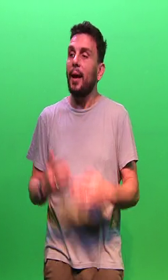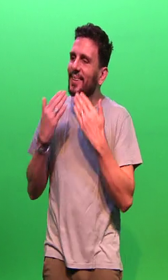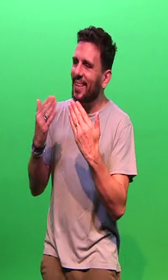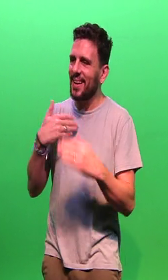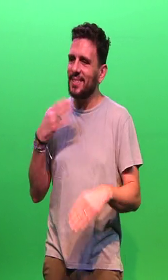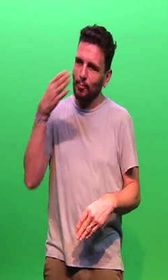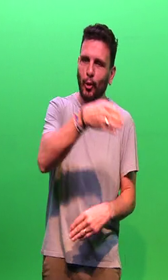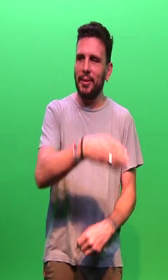Gràcies, ara hi vaig.